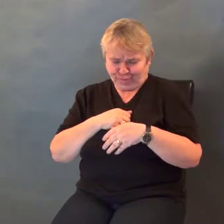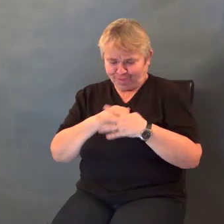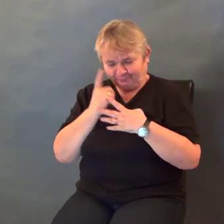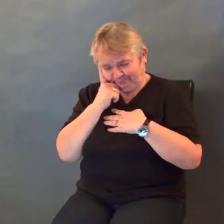Przykro mi...